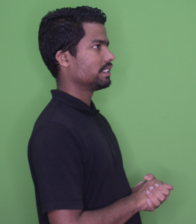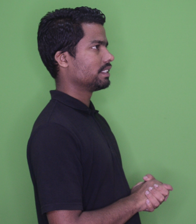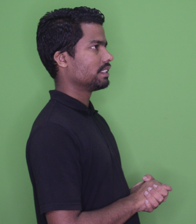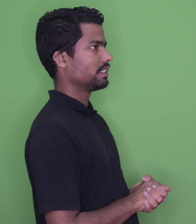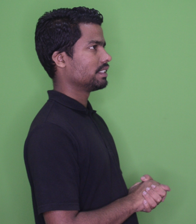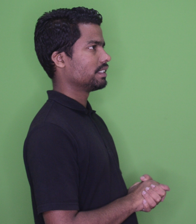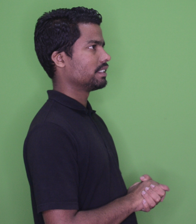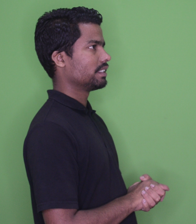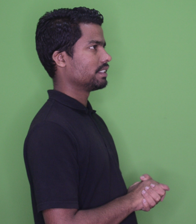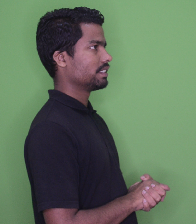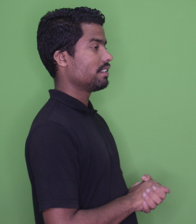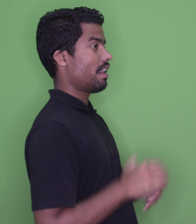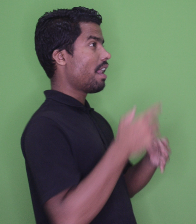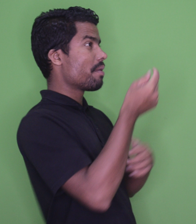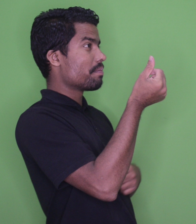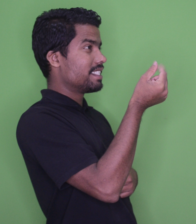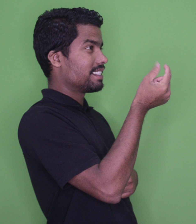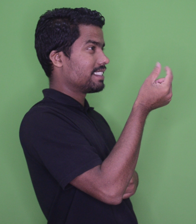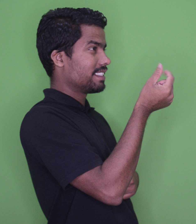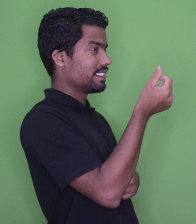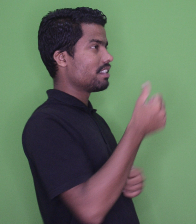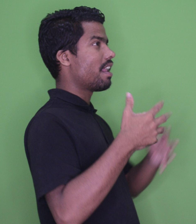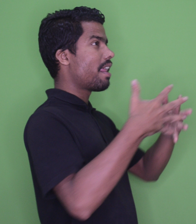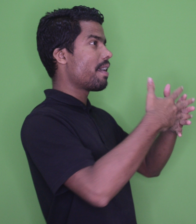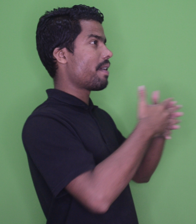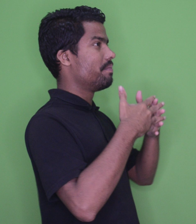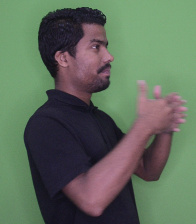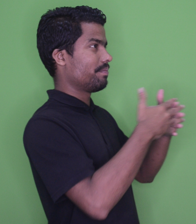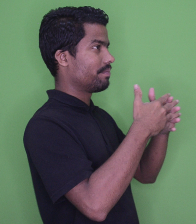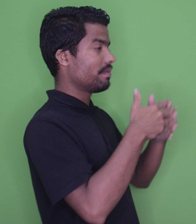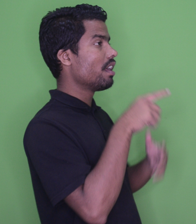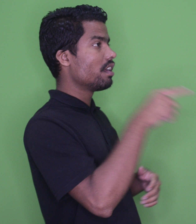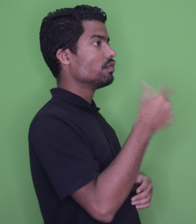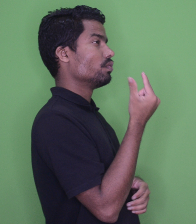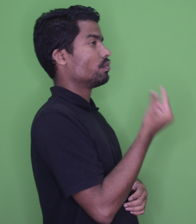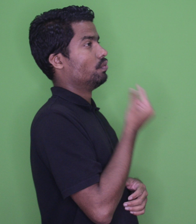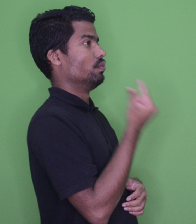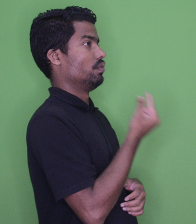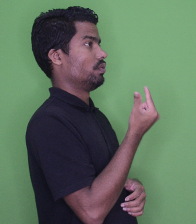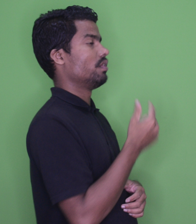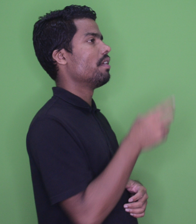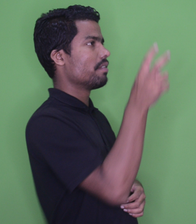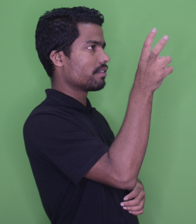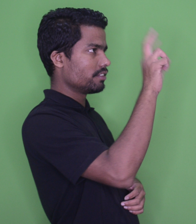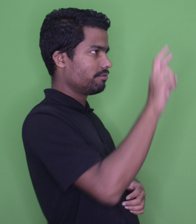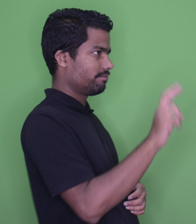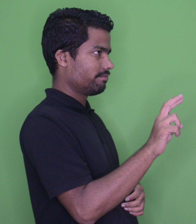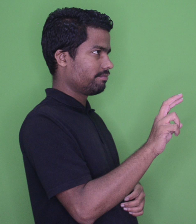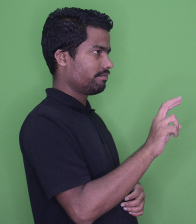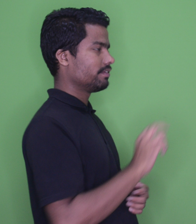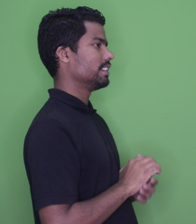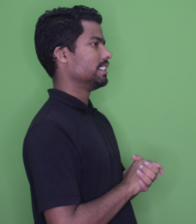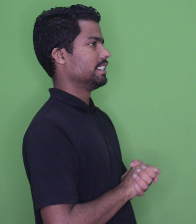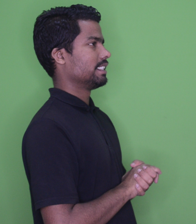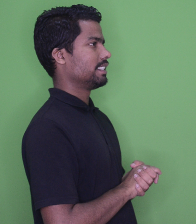dollars are american currency